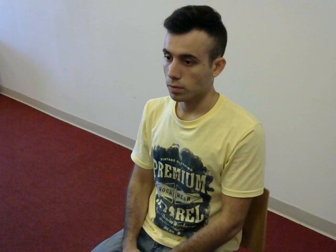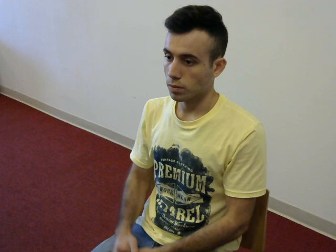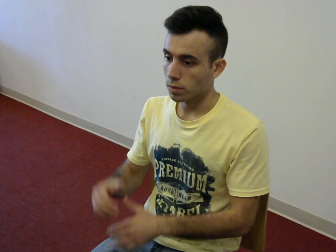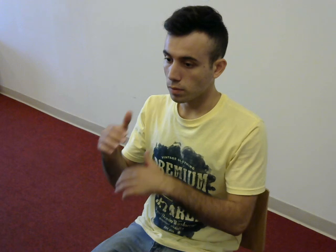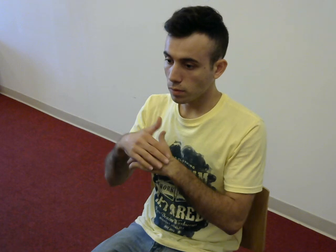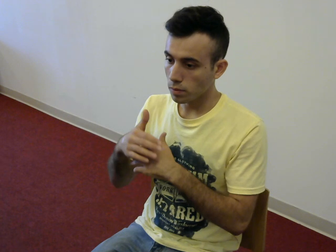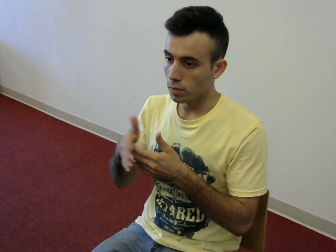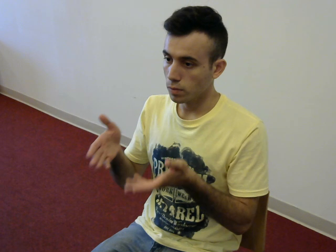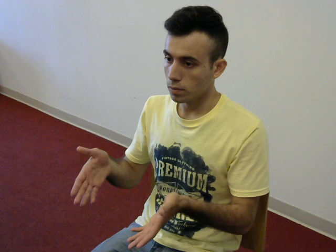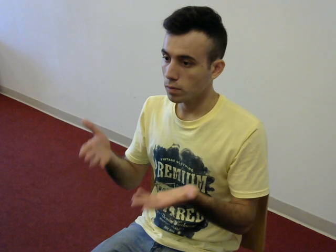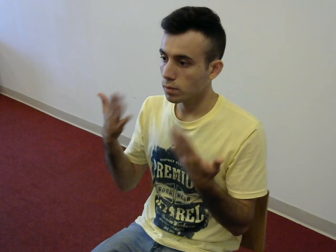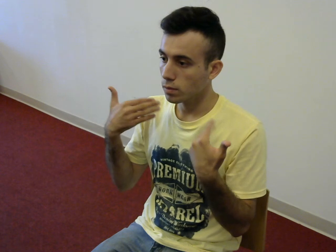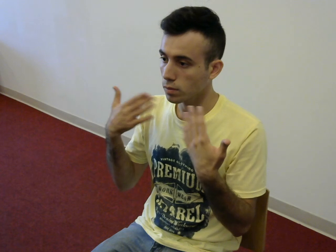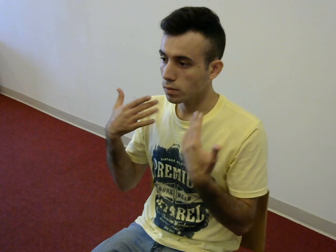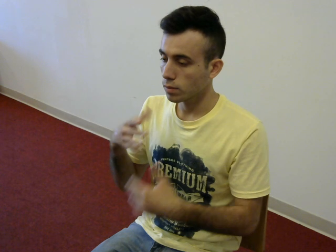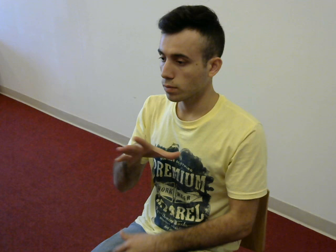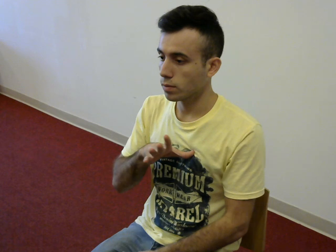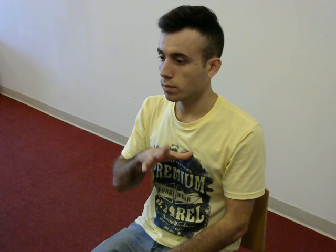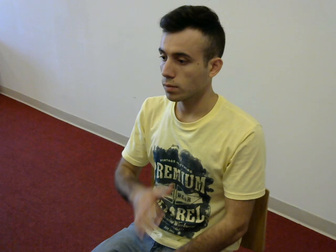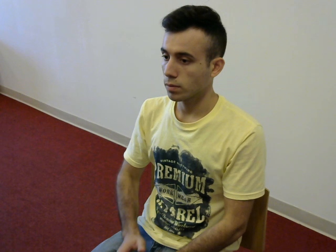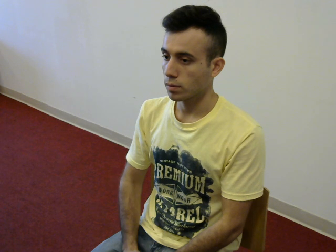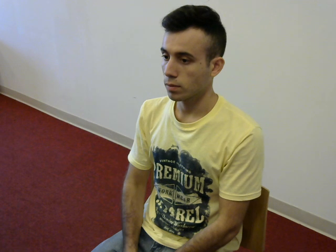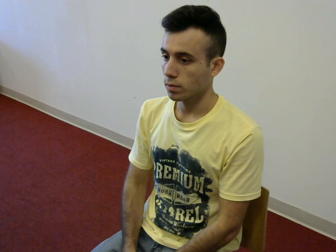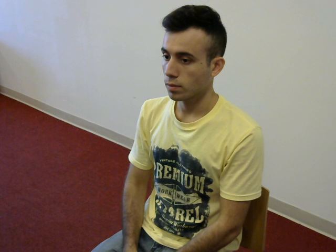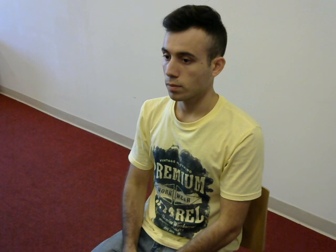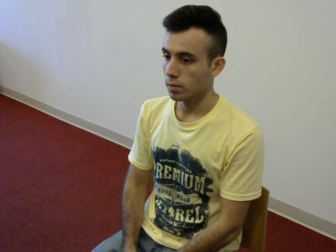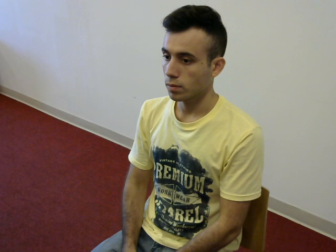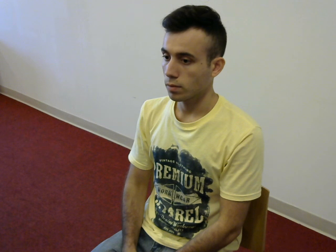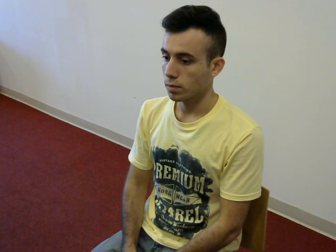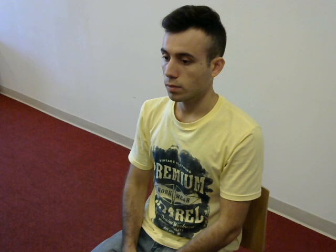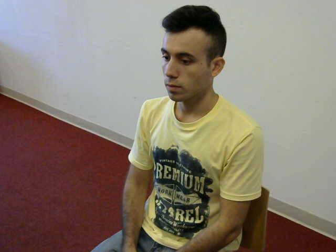Axşamlar bura sərin olur